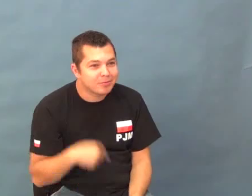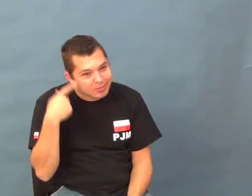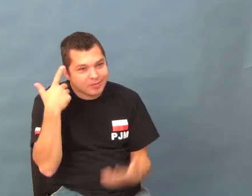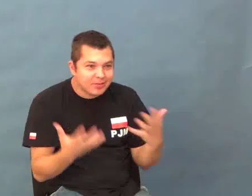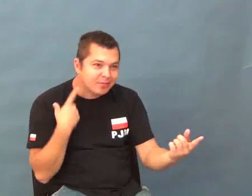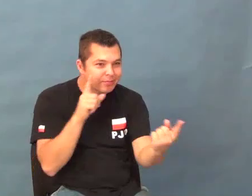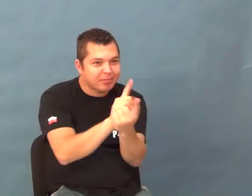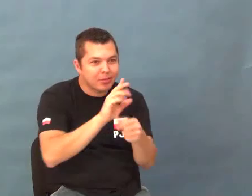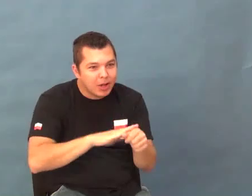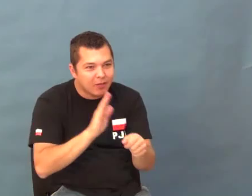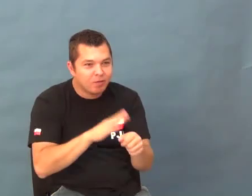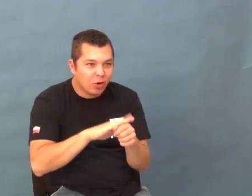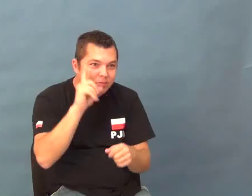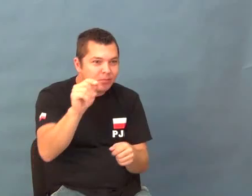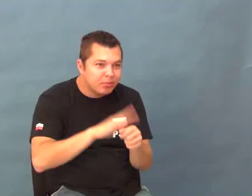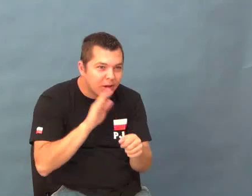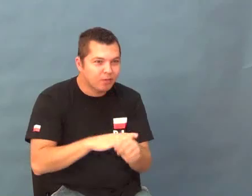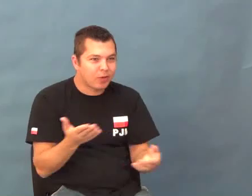Pomyślałem, że chciałbym się z tobą spotkać i pójść na piwo.